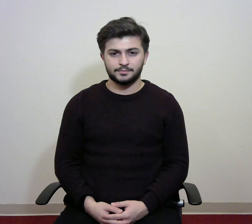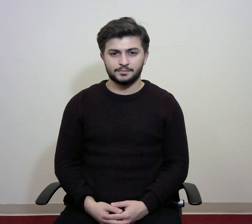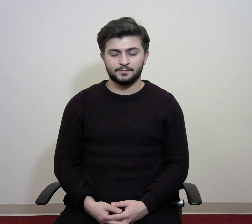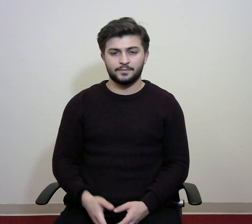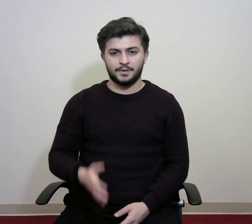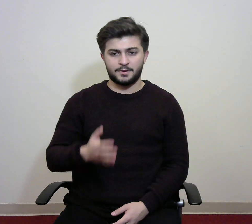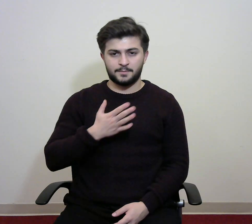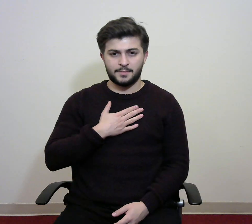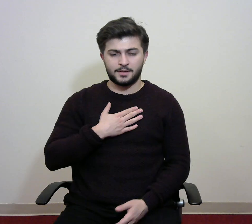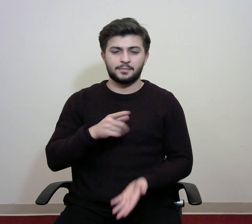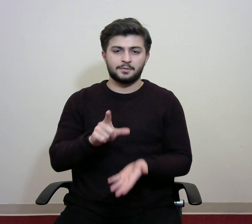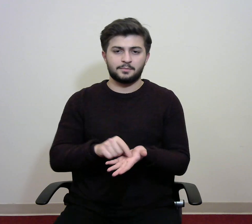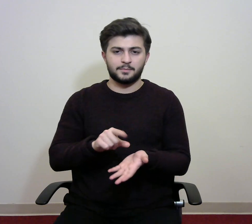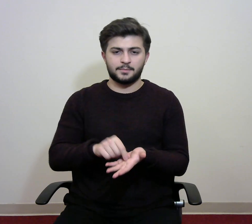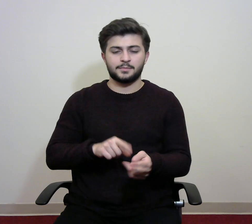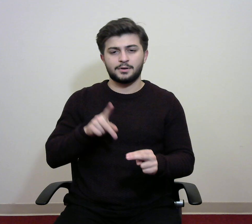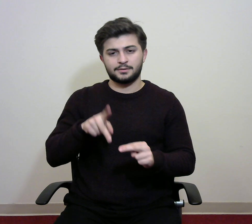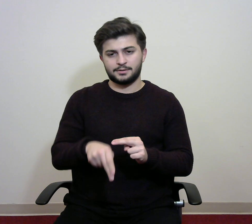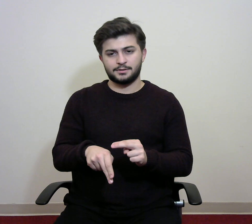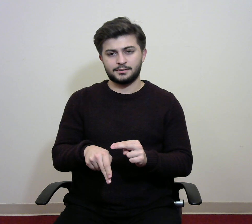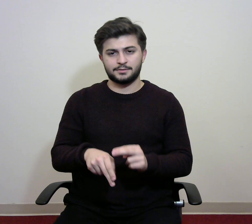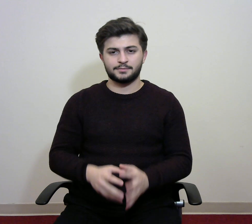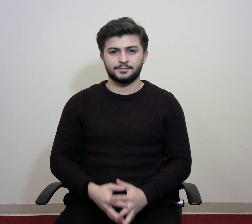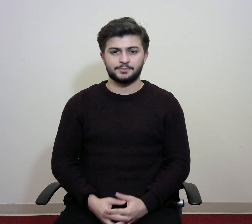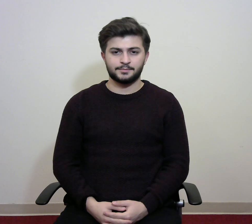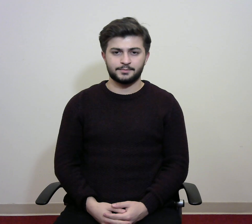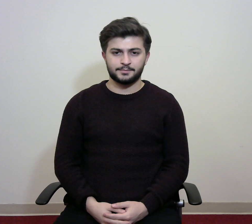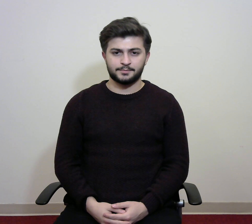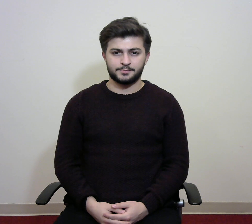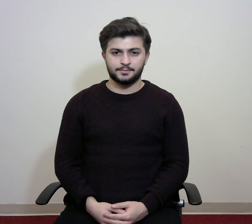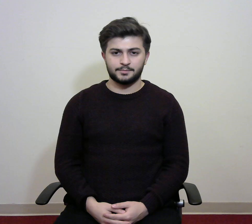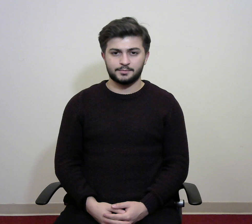Mənim pensiyamı kəsiblər